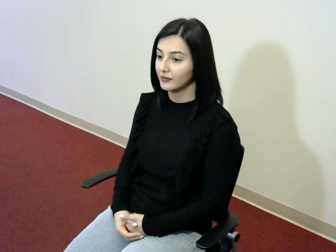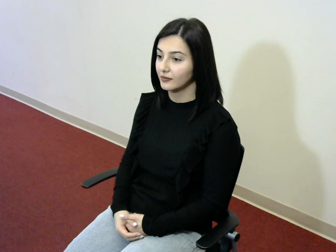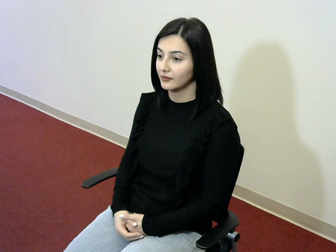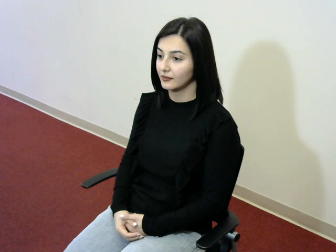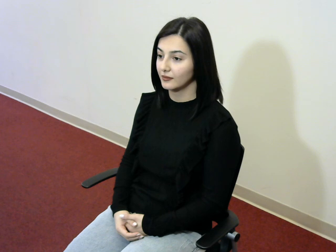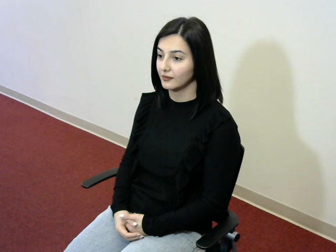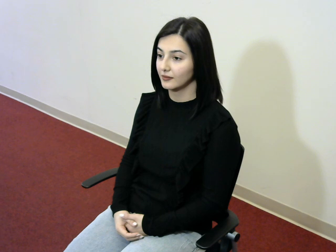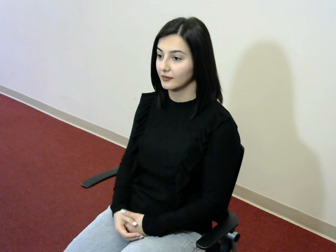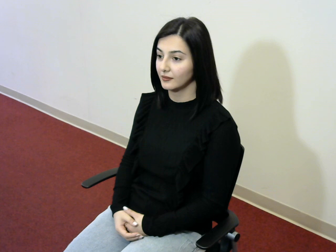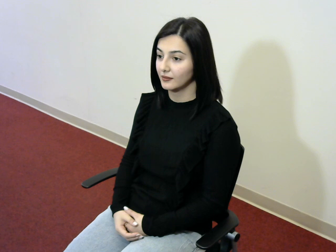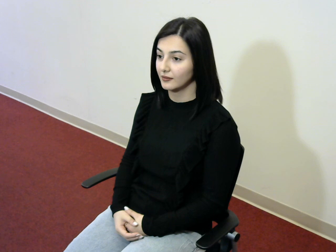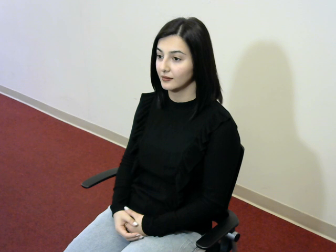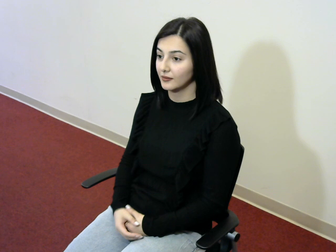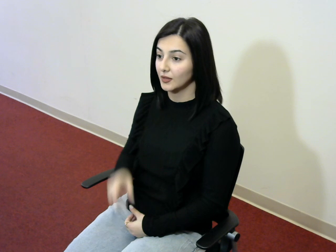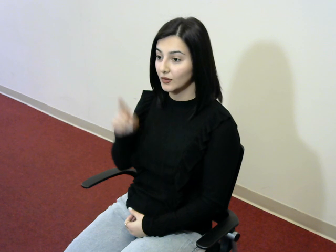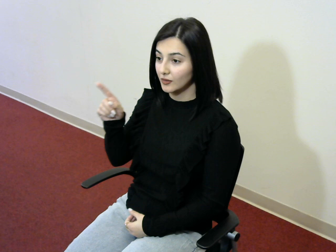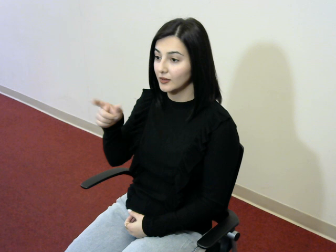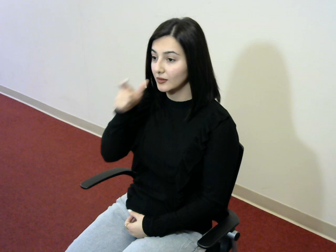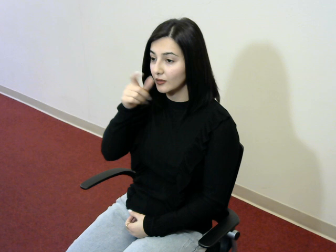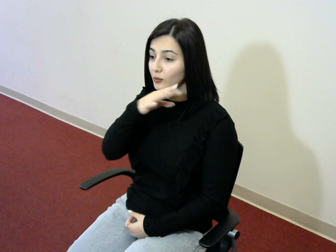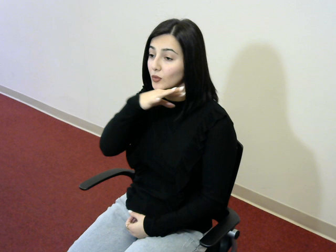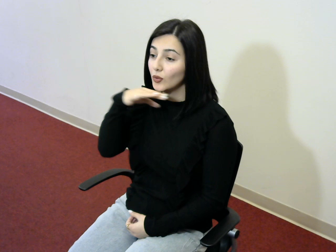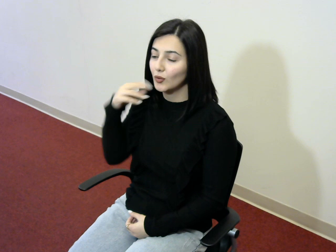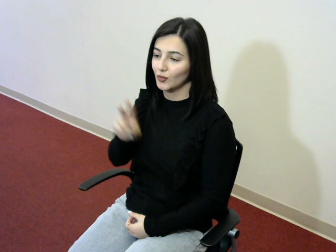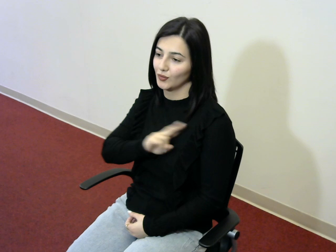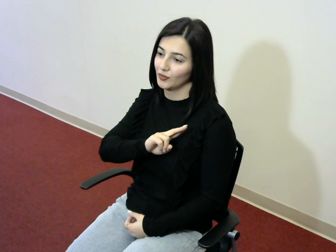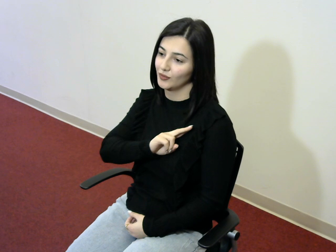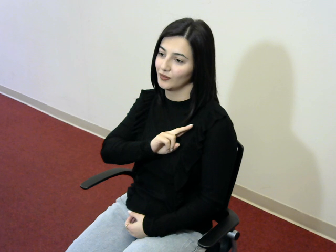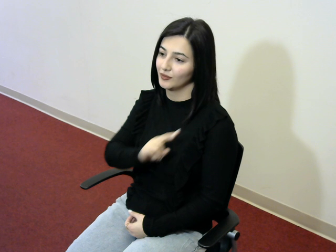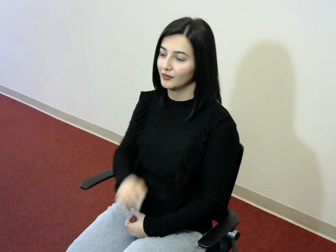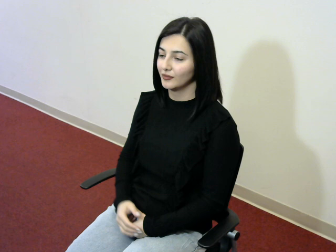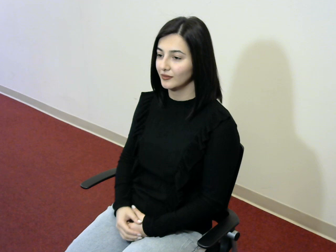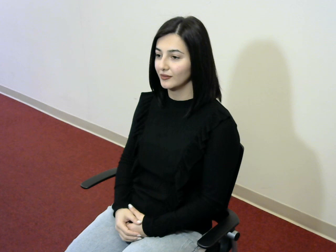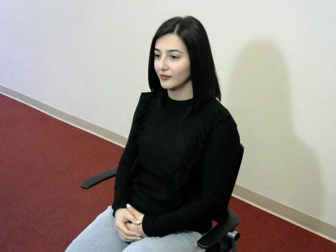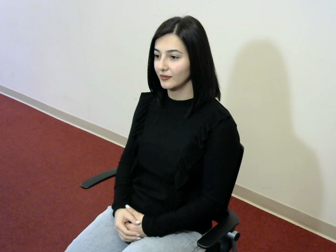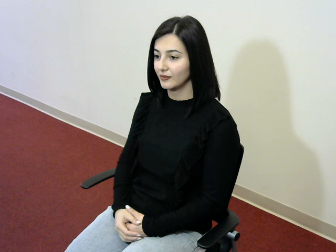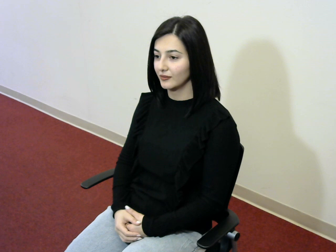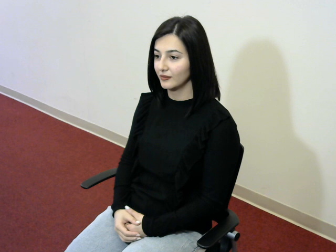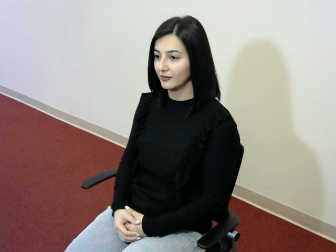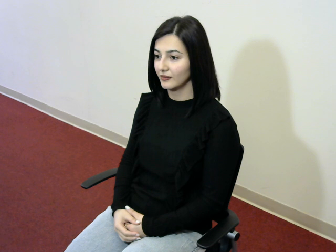O itləri çox sevir